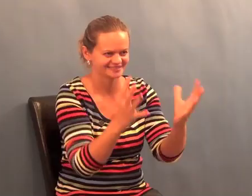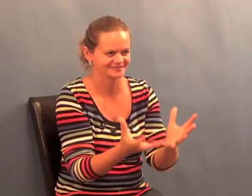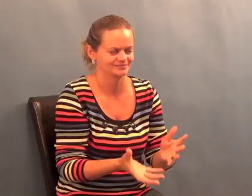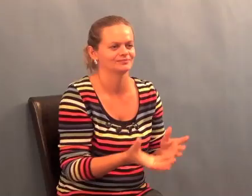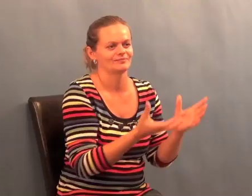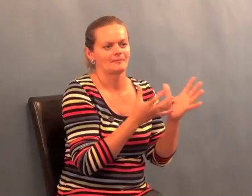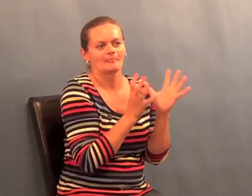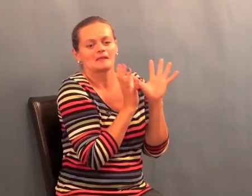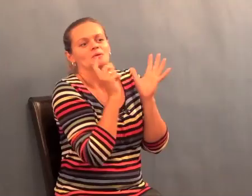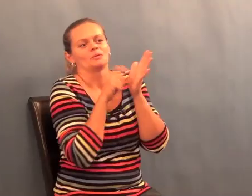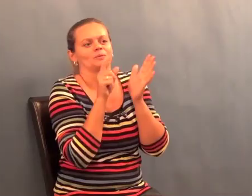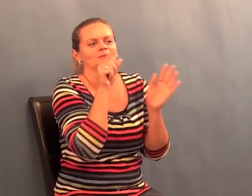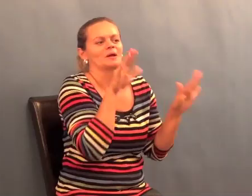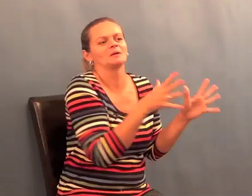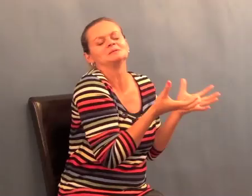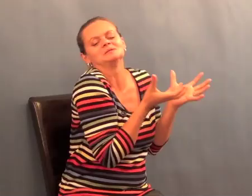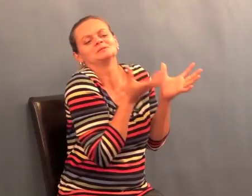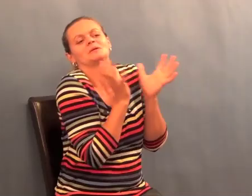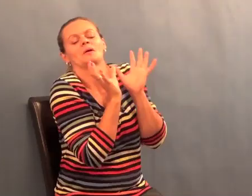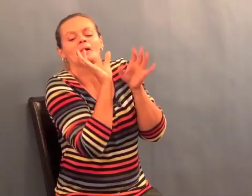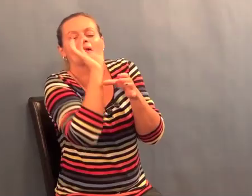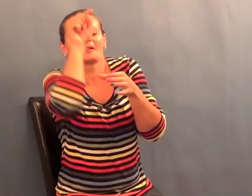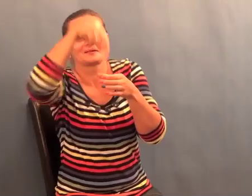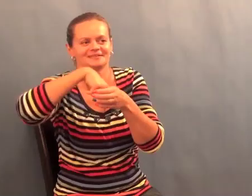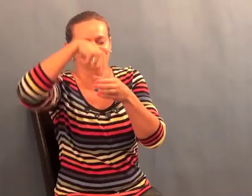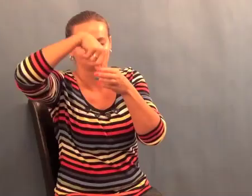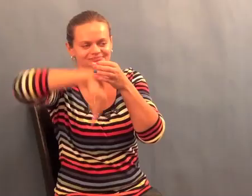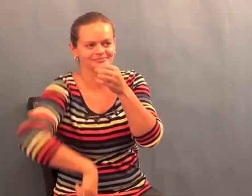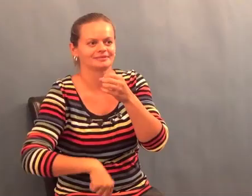Podniósł tę kulę i wrzucił do rynny.